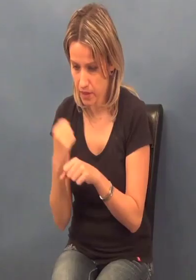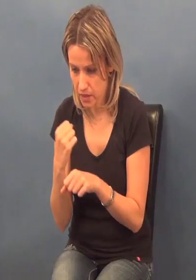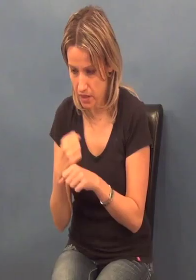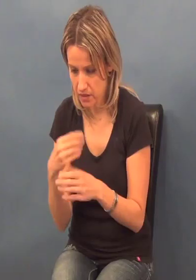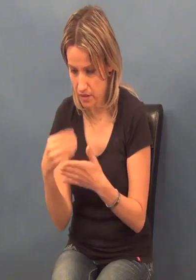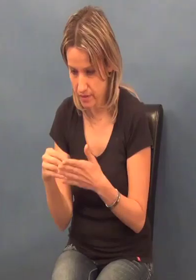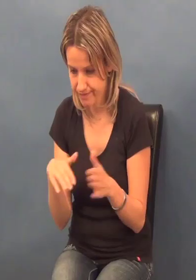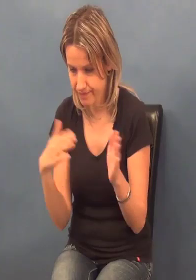Praca, zakupy.